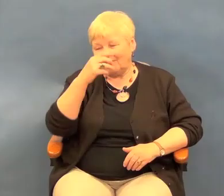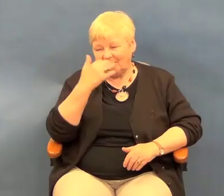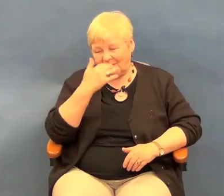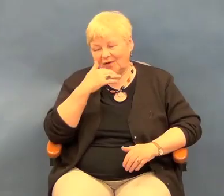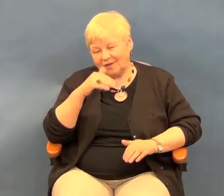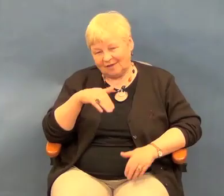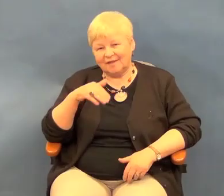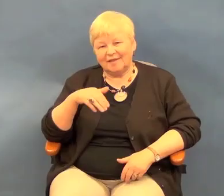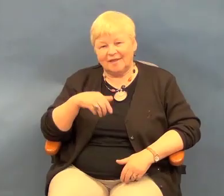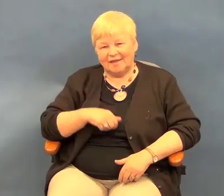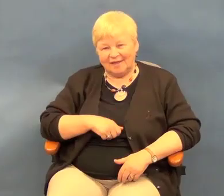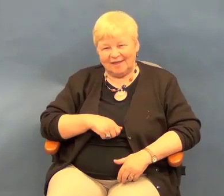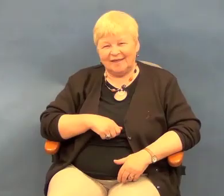Tam nad morzem można.